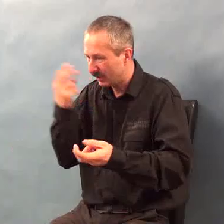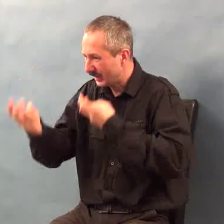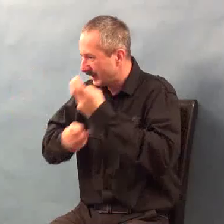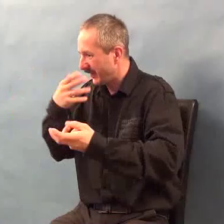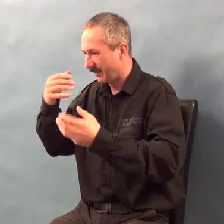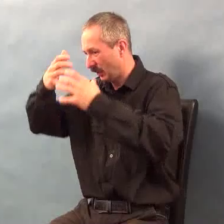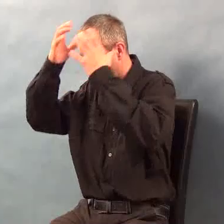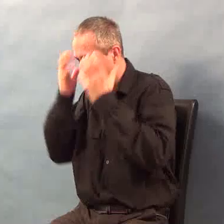Nie było jej...